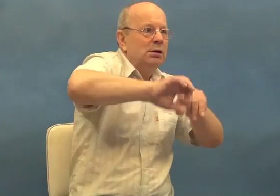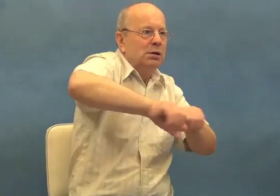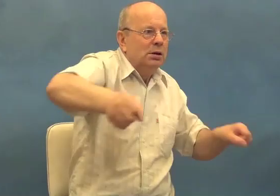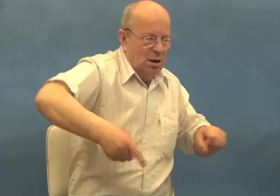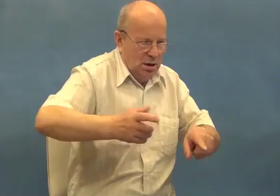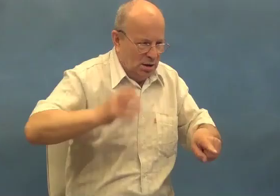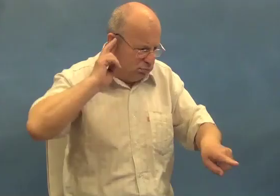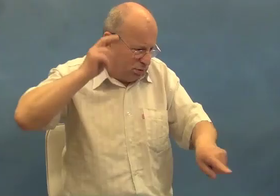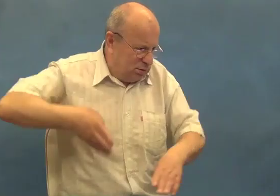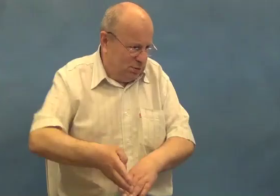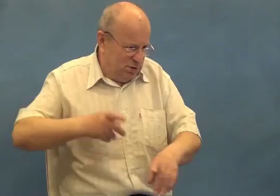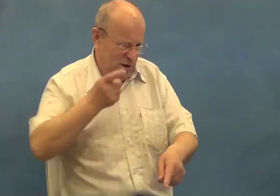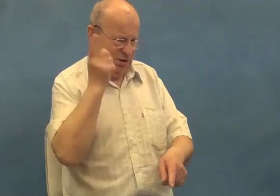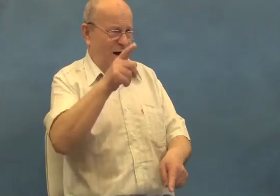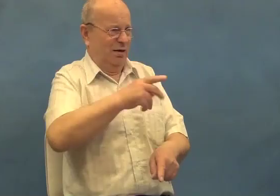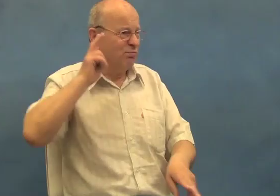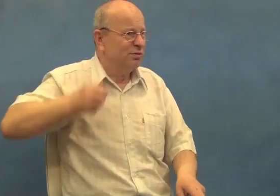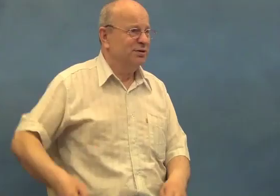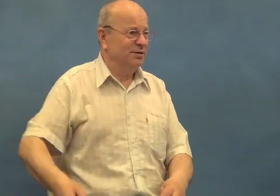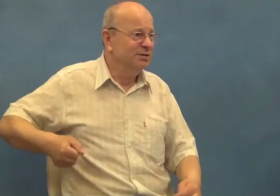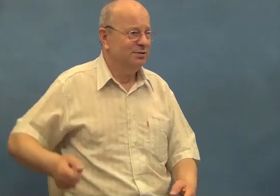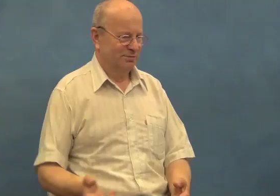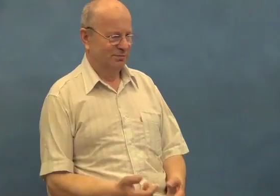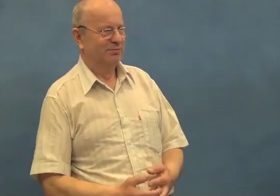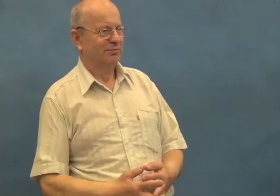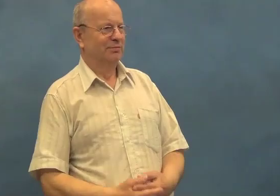Jest coś długiego i metalowego. Piłowanie będzie głośne, dlatego jest zakaz.